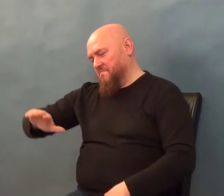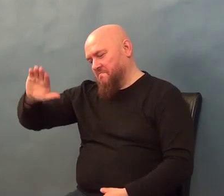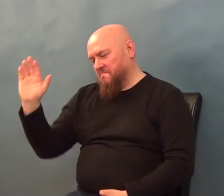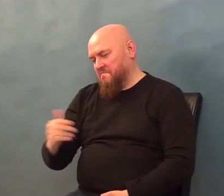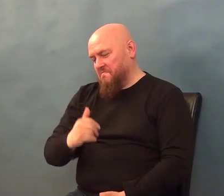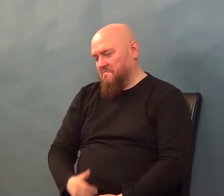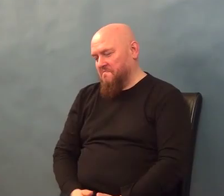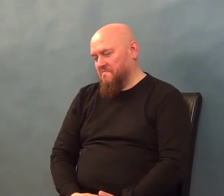Pozostałe dni mam zajęte.